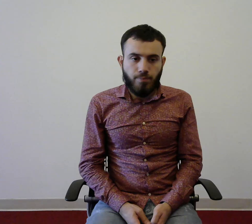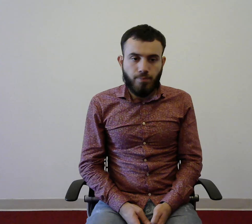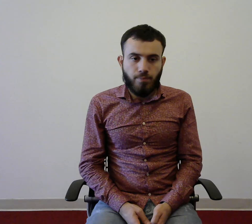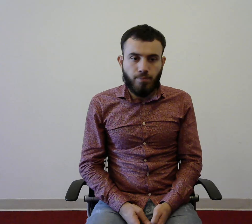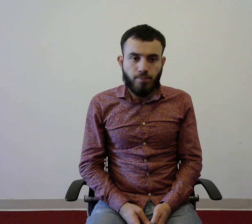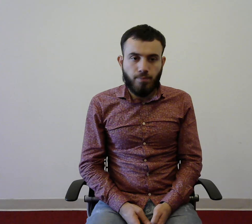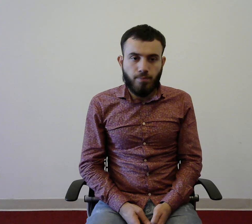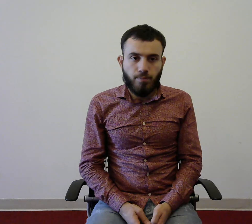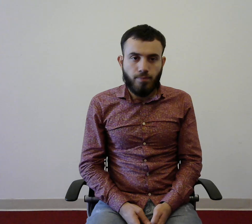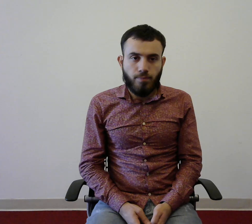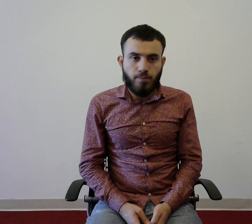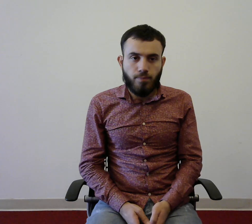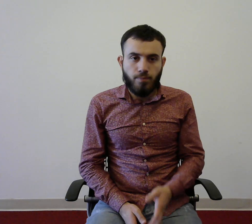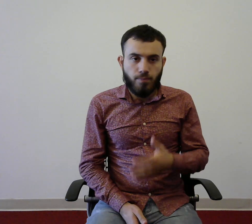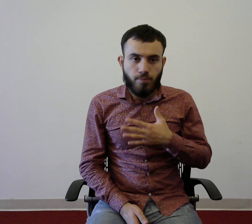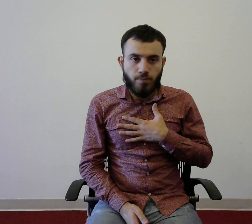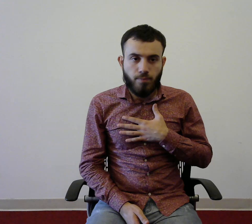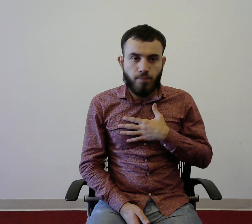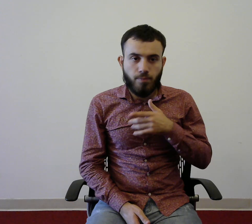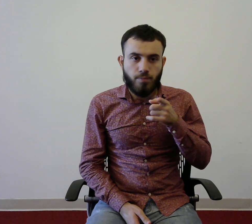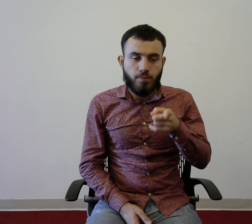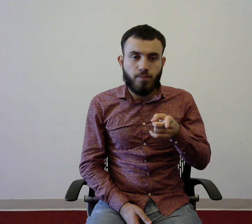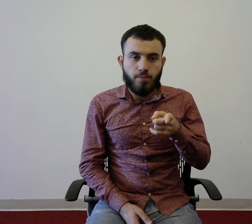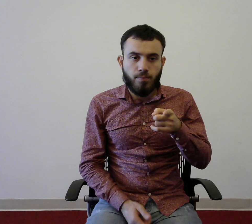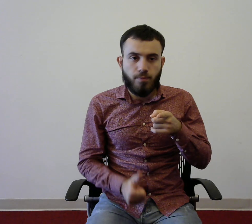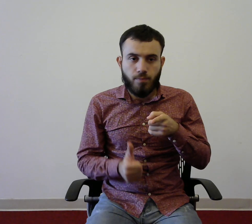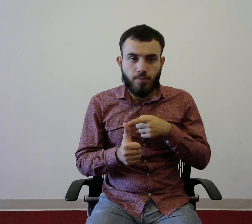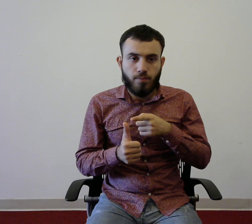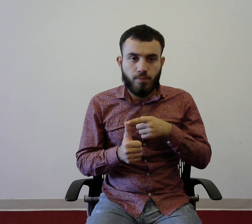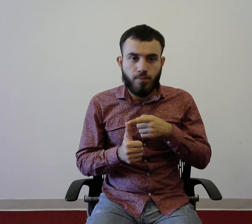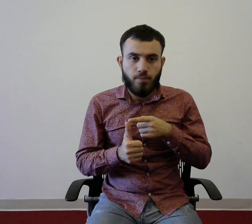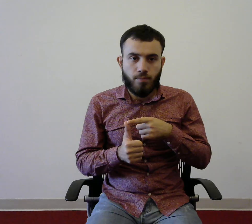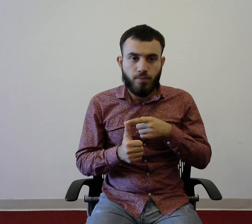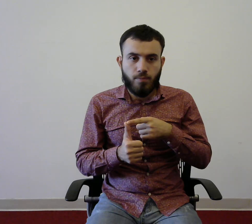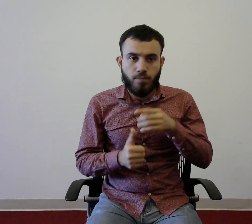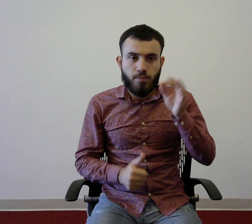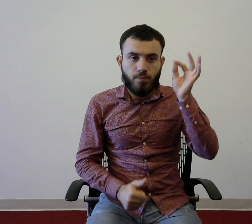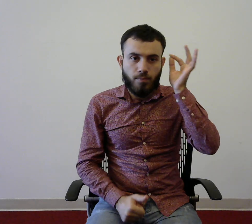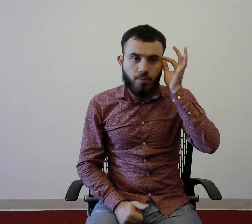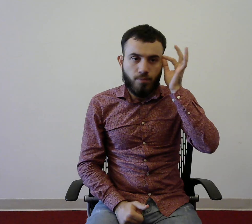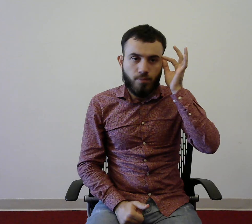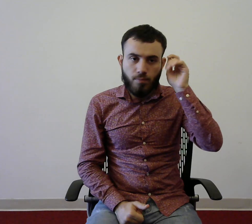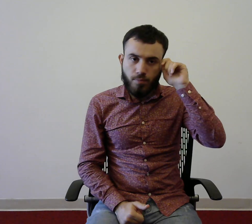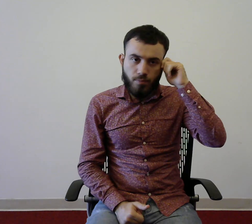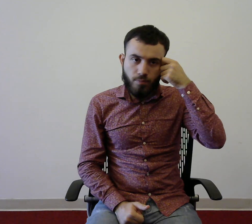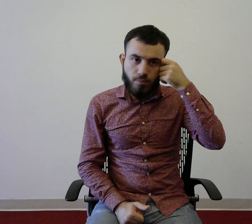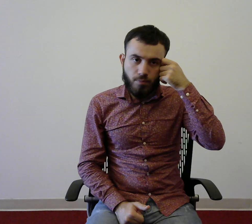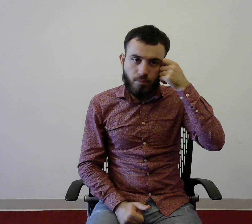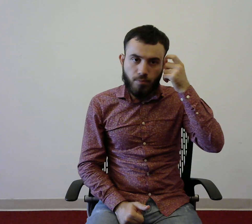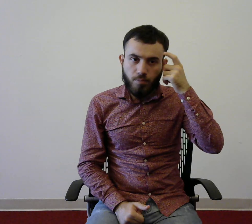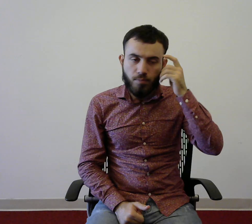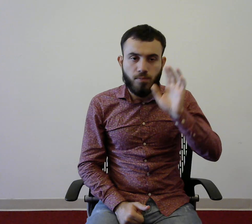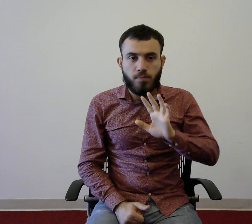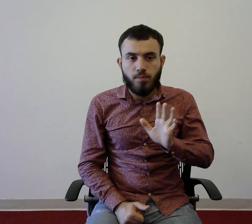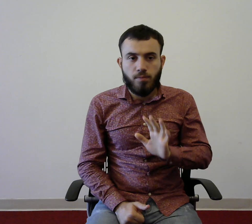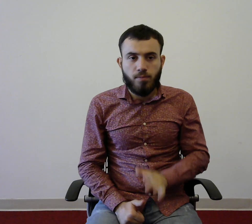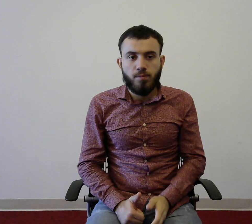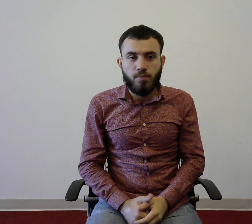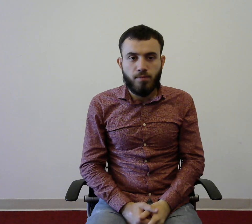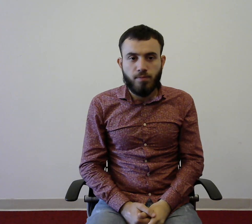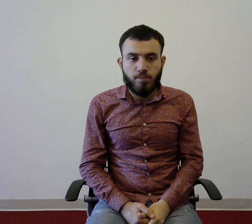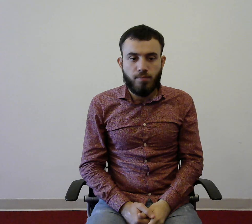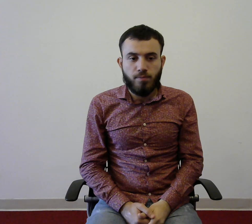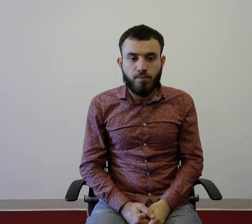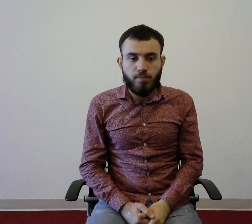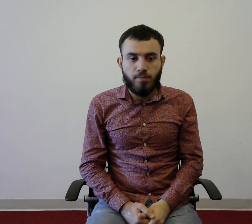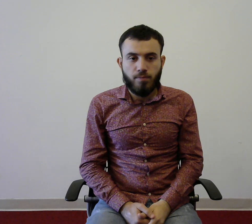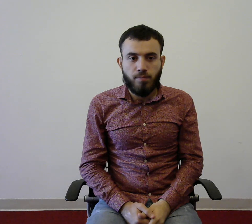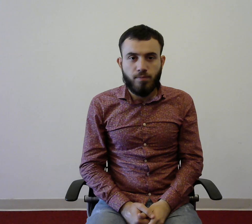Mən sənin adını yadımda saxlaya bilmirəm